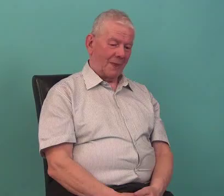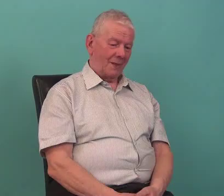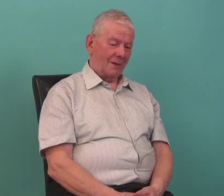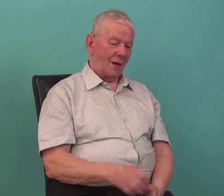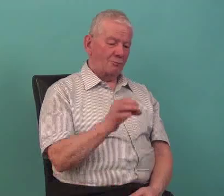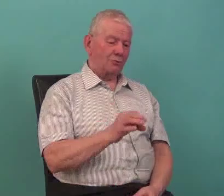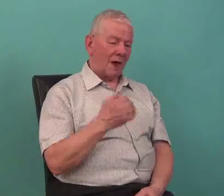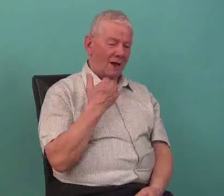Alkohol z procentem.